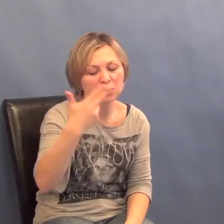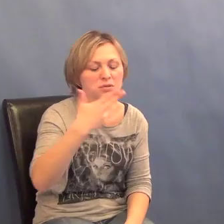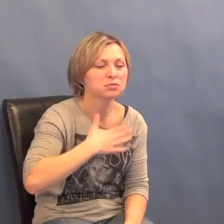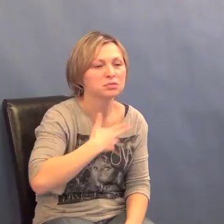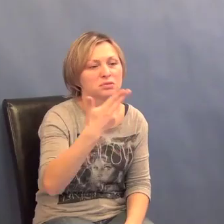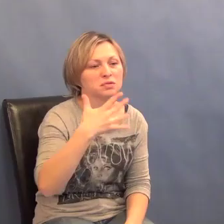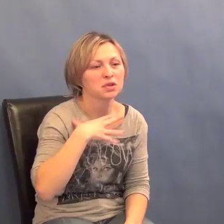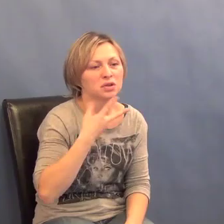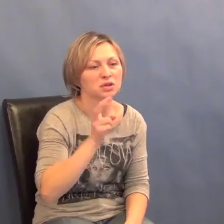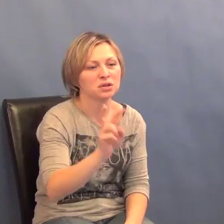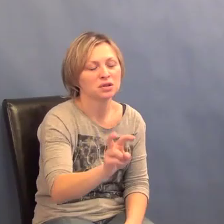Wolna sobota albo wolna niedziela.